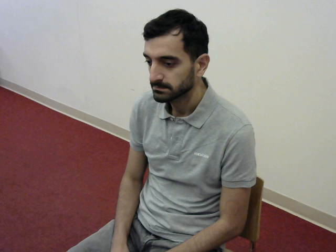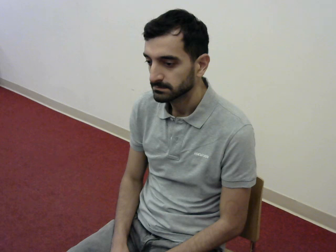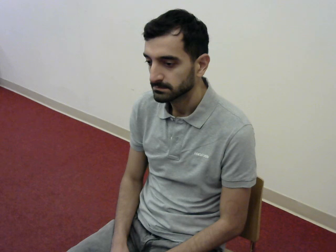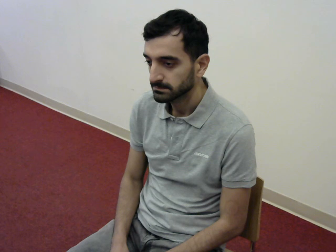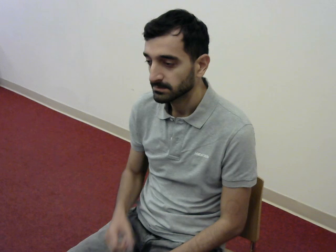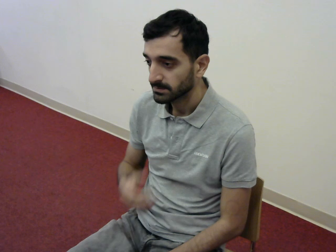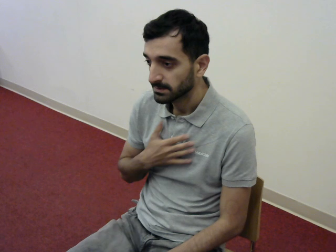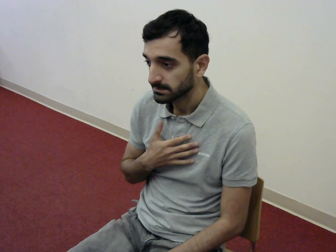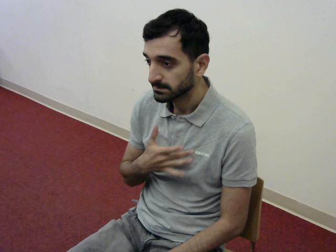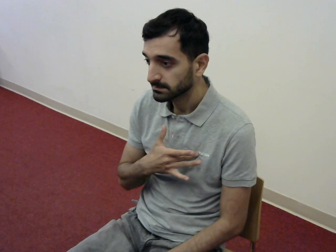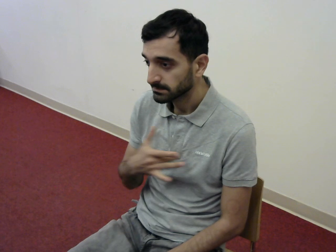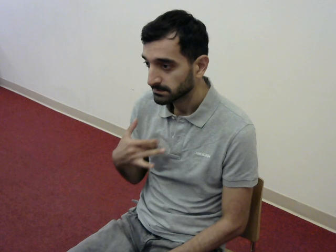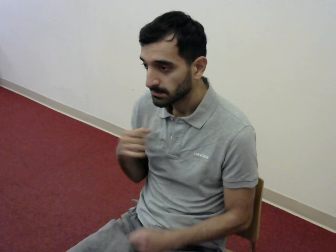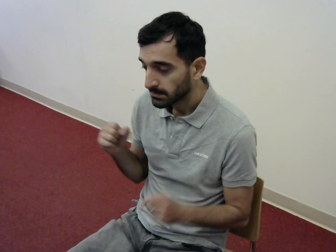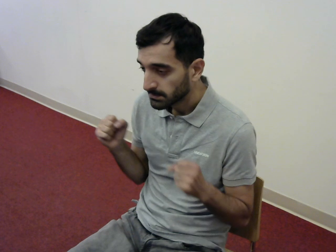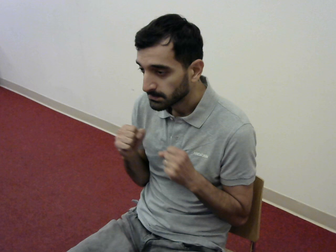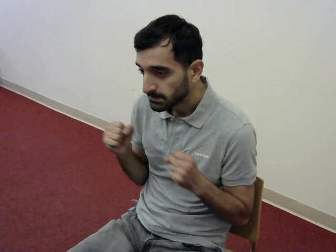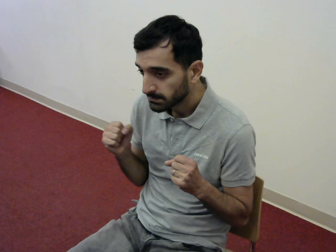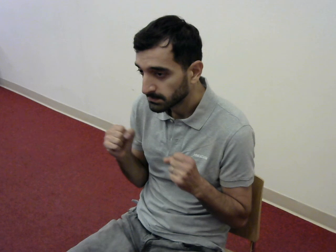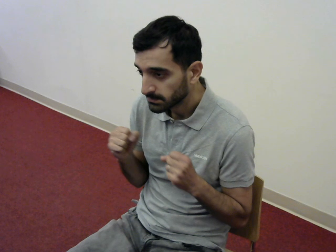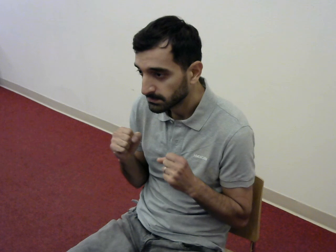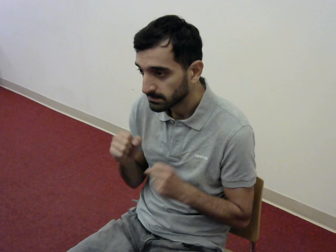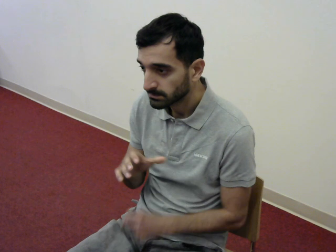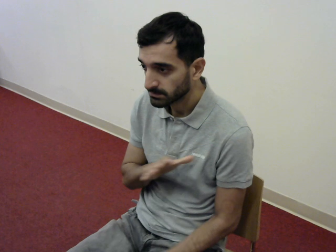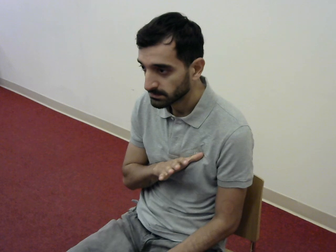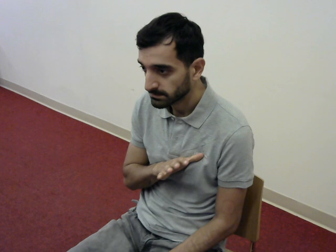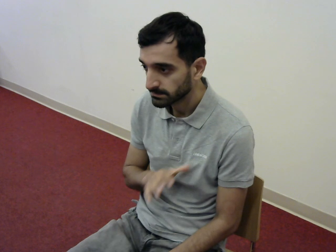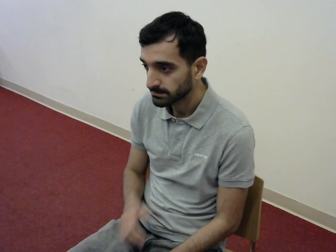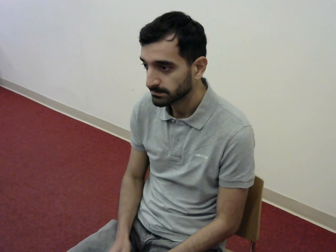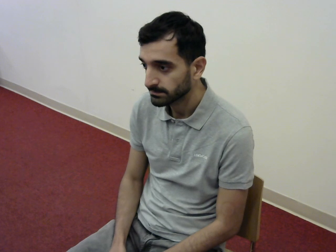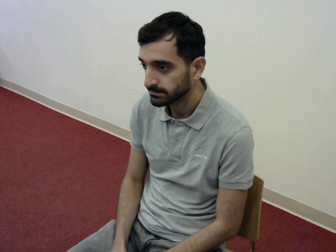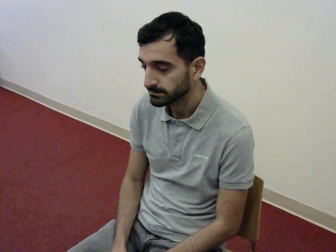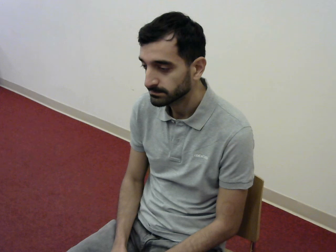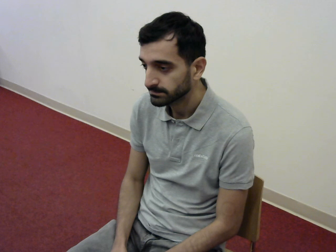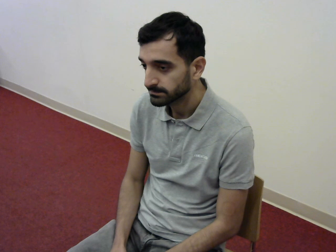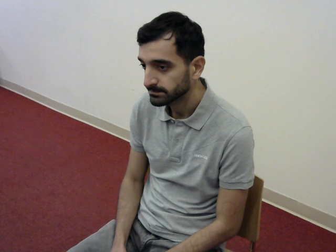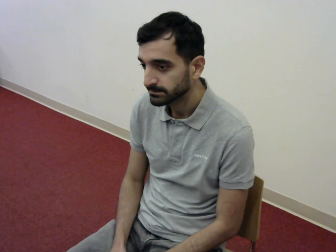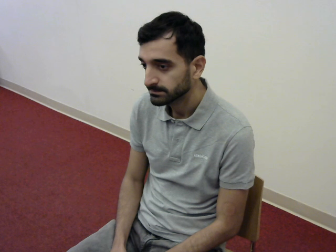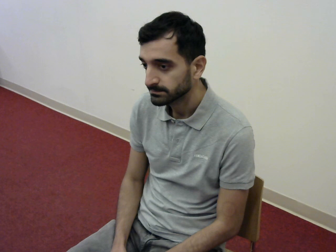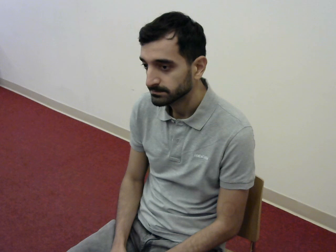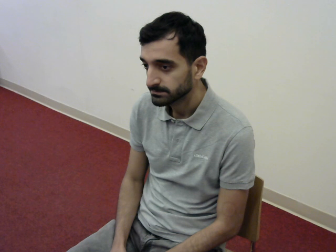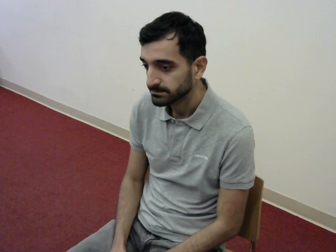Mən sətəlcəm olmuşam